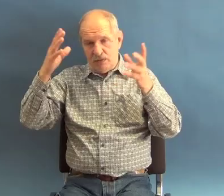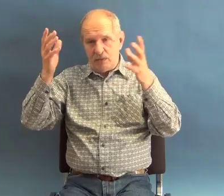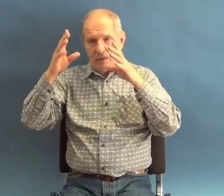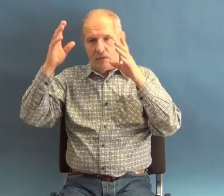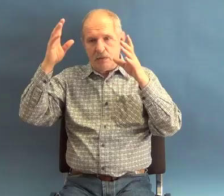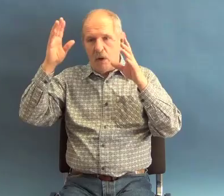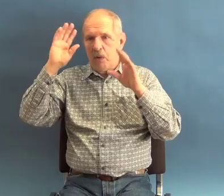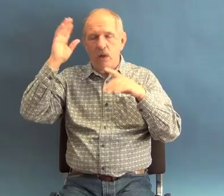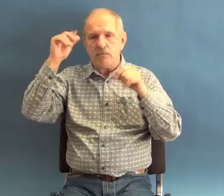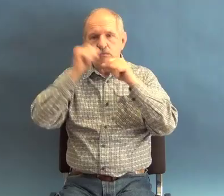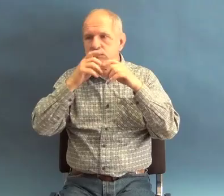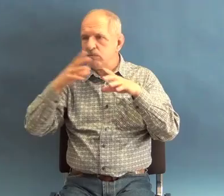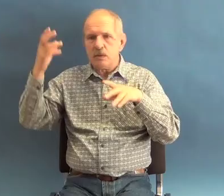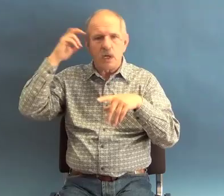Potem straż sprawdza wszystkie pomieszczenia.